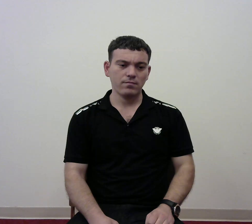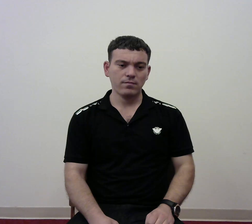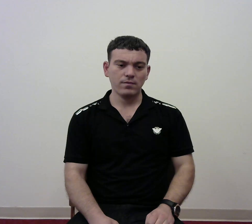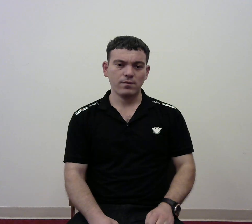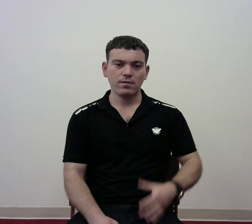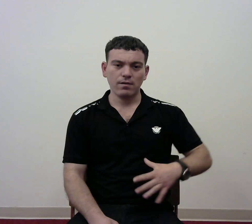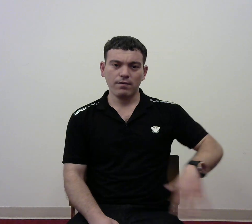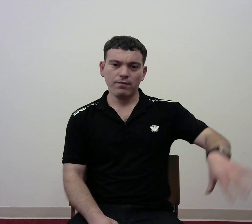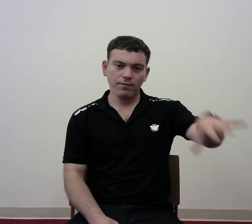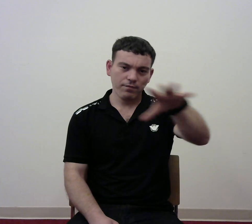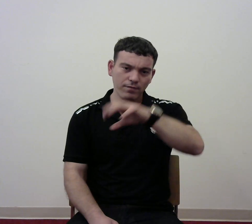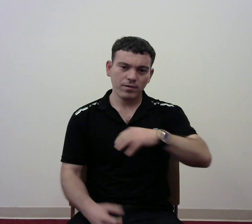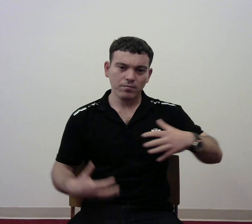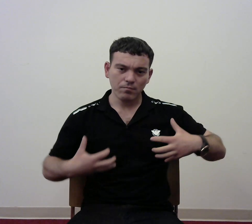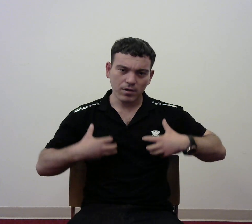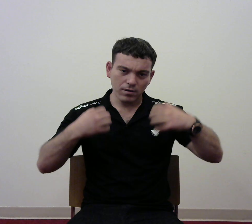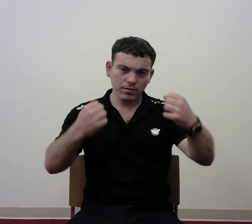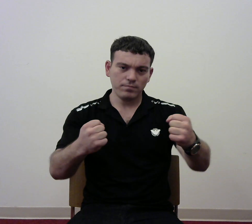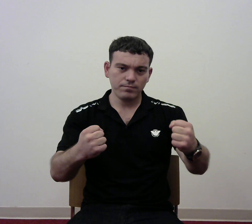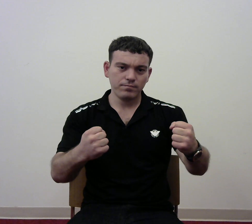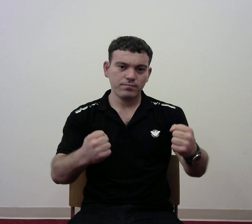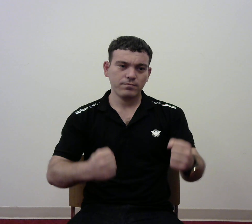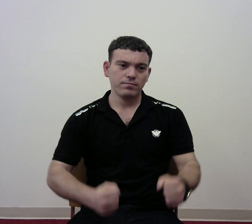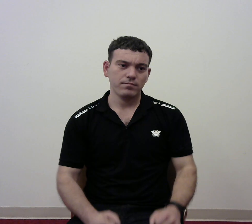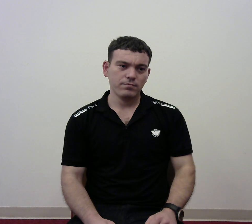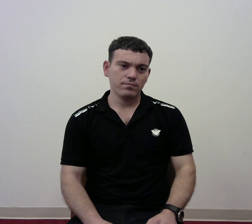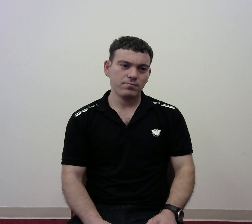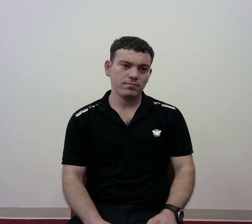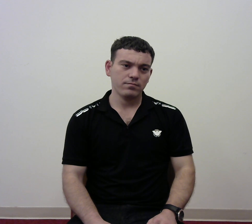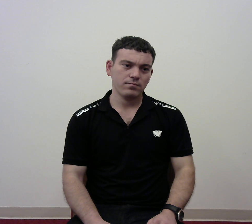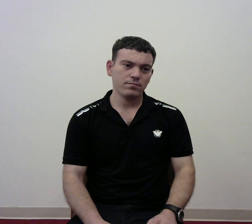Hamınızı salamlayıram